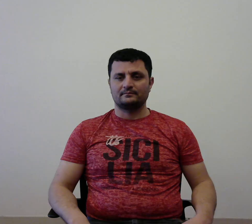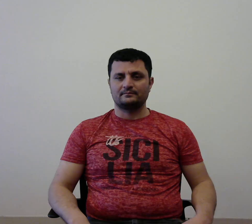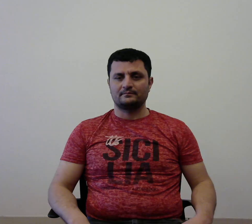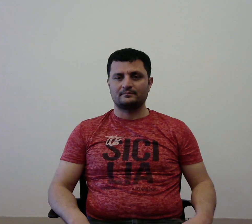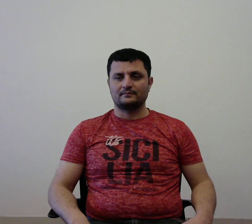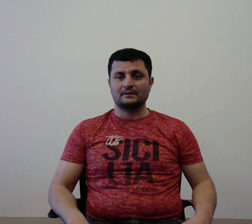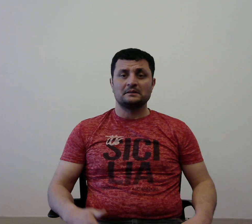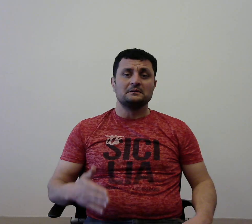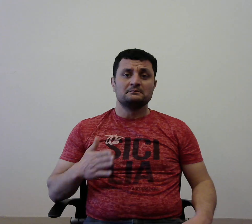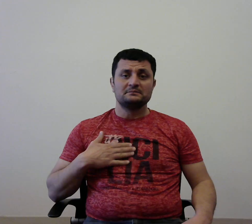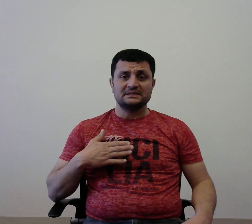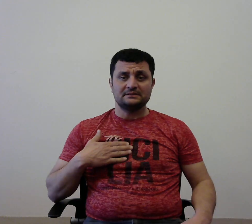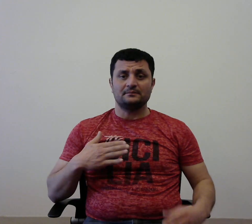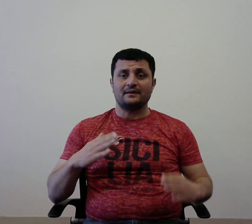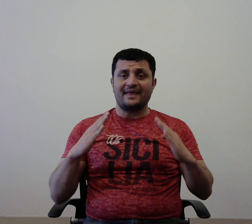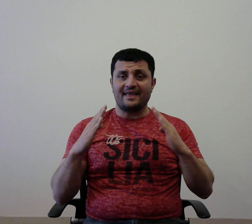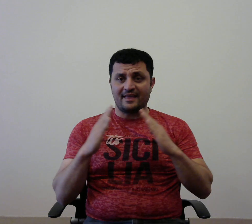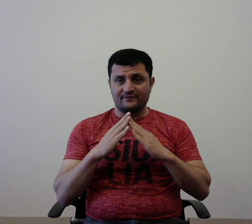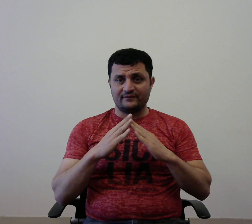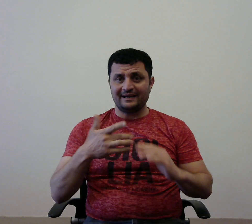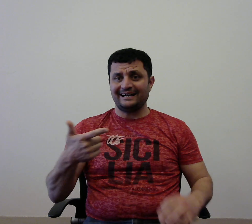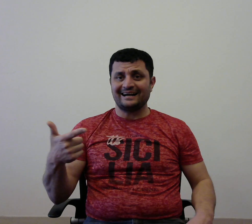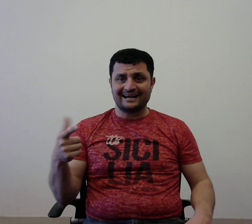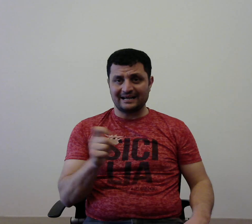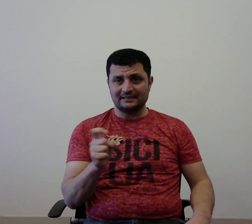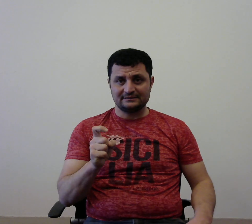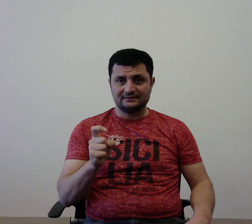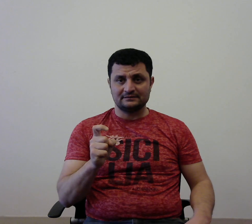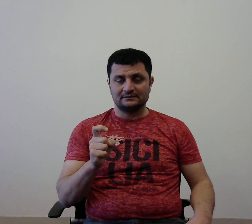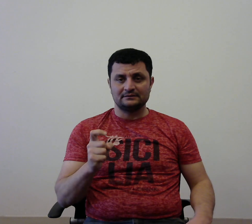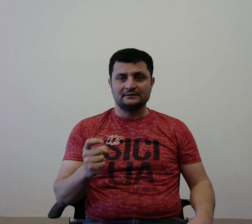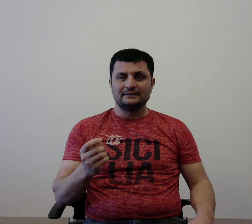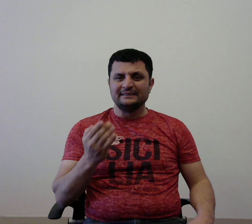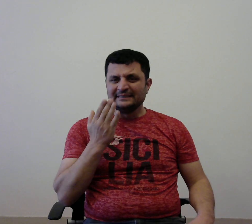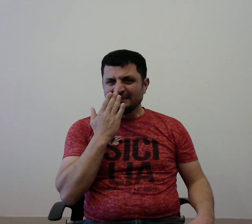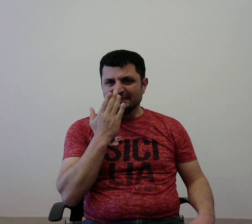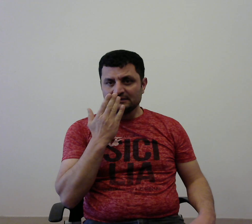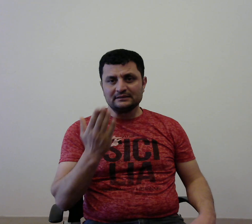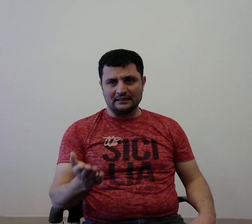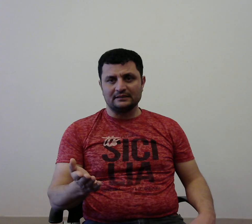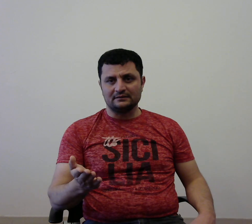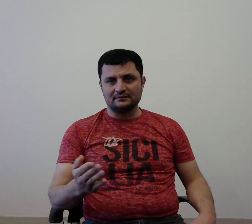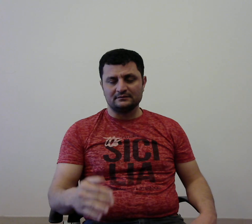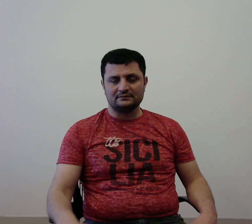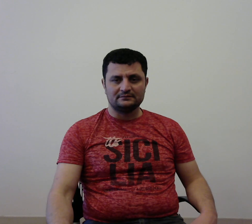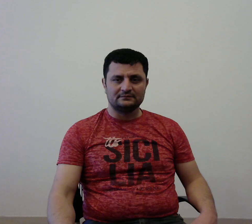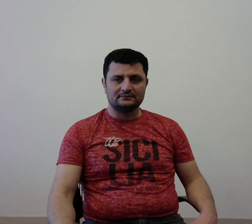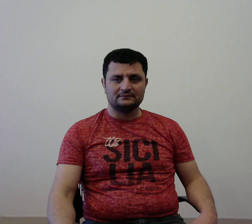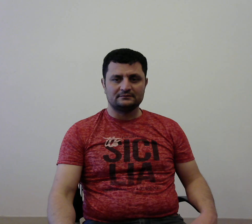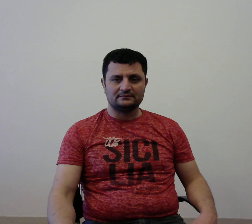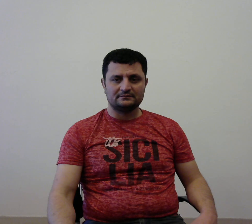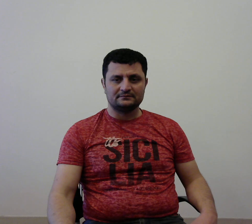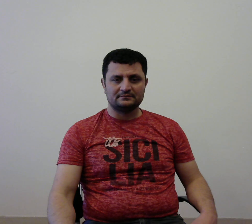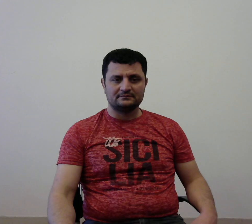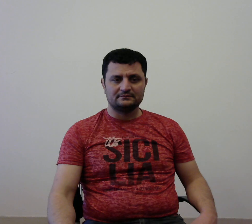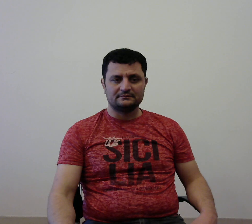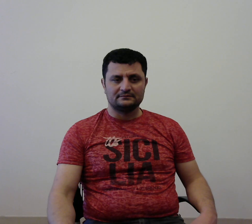Bizim evdən qaz iyi gəlir